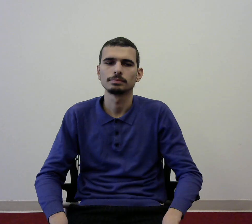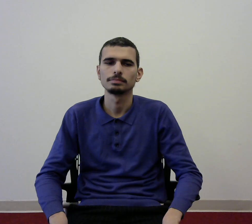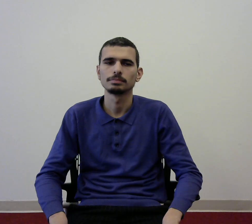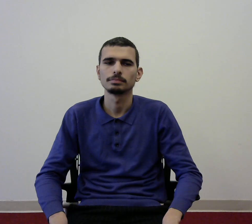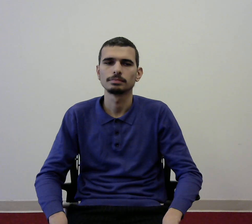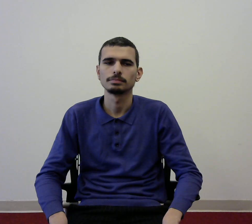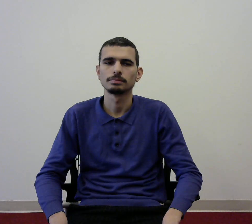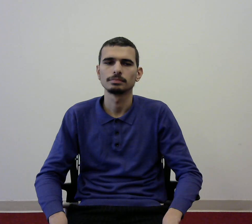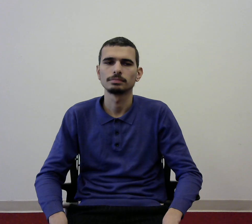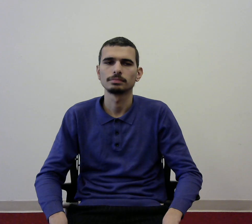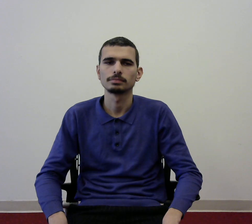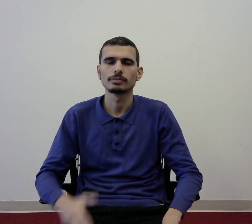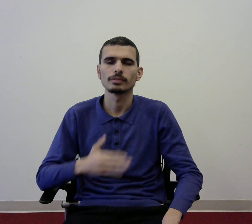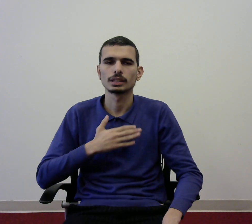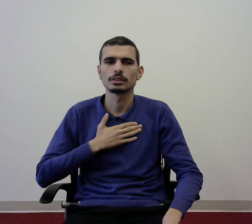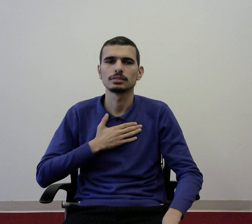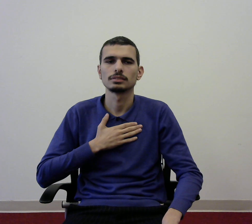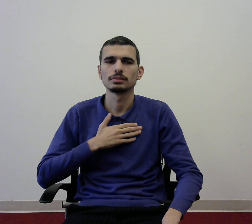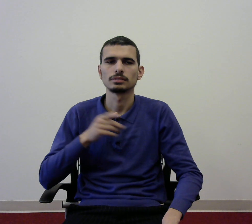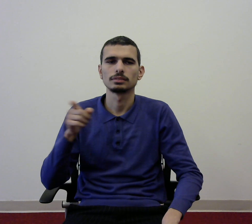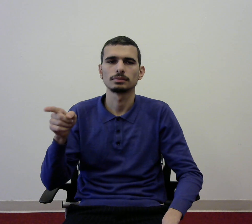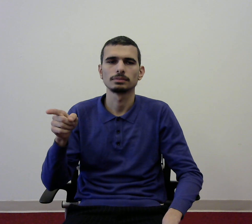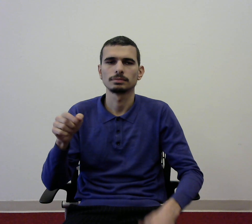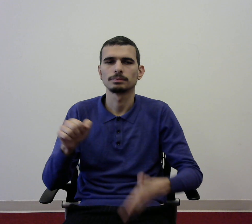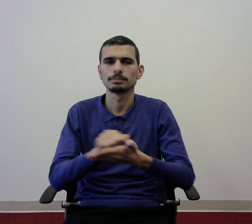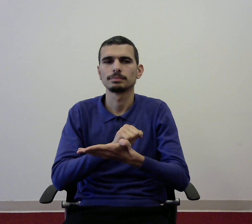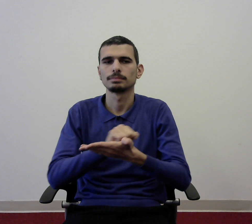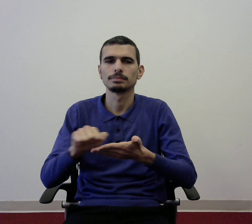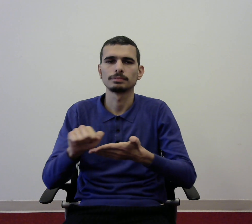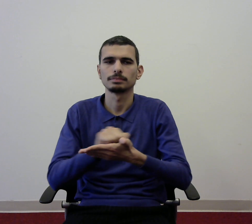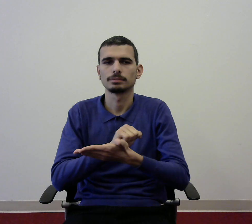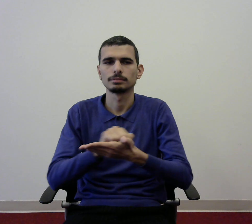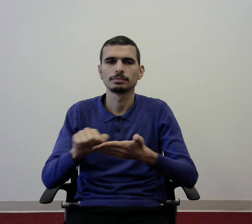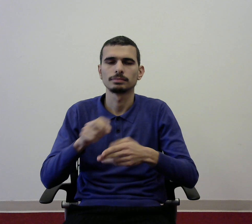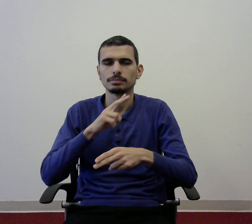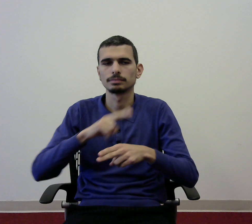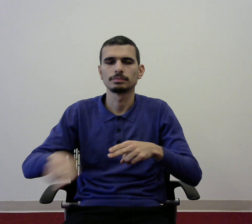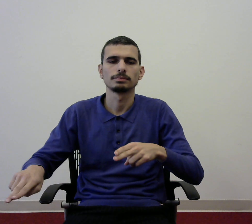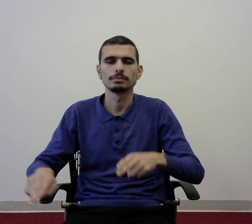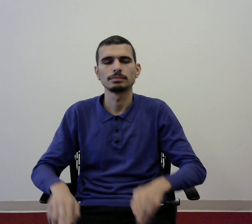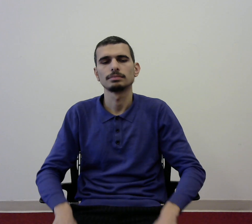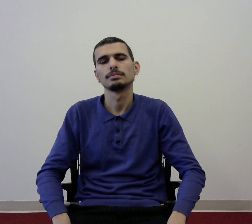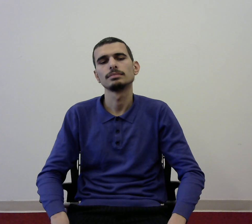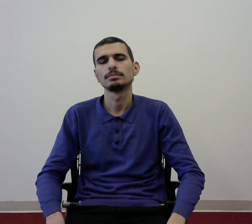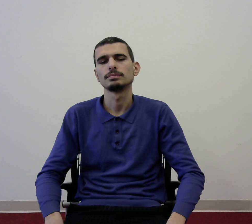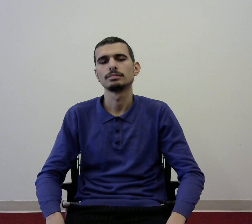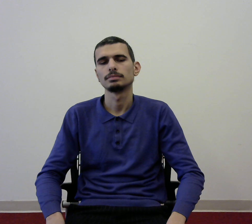Mən o sənədi itirmişdim